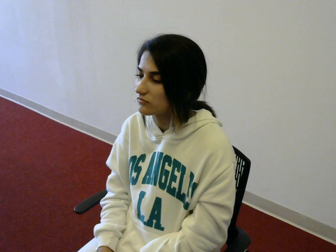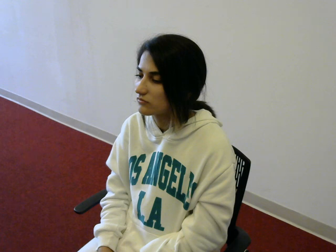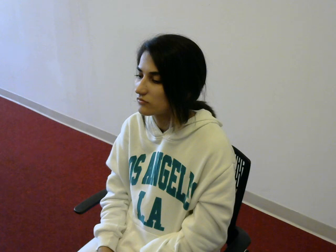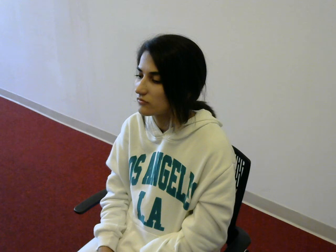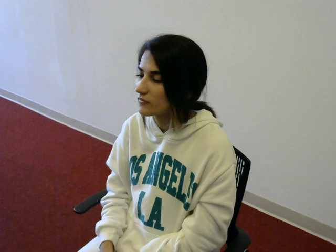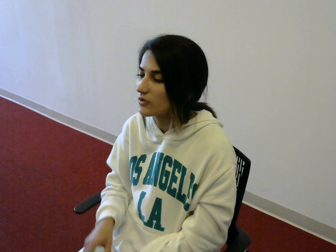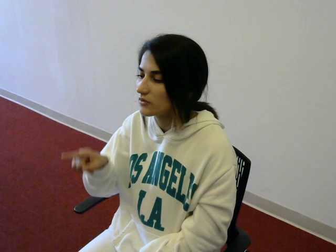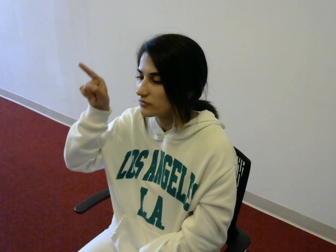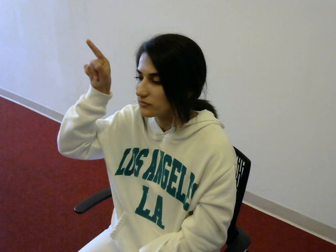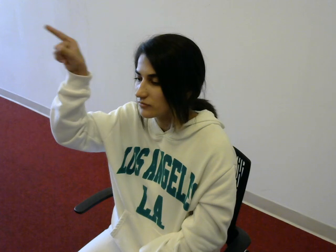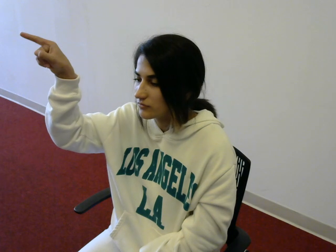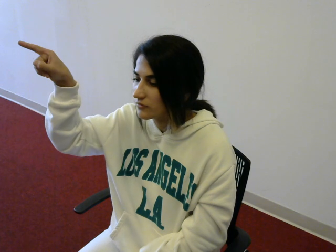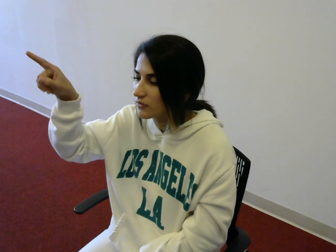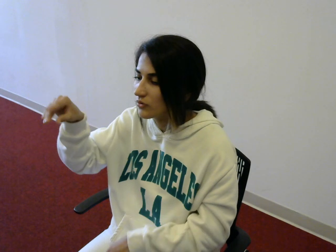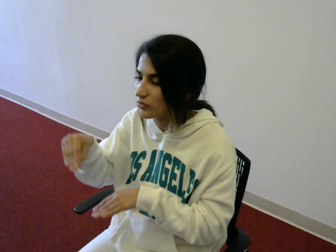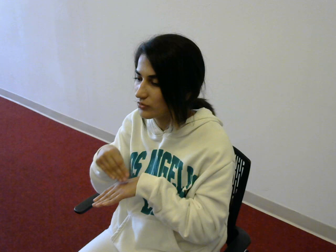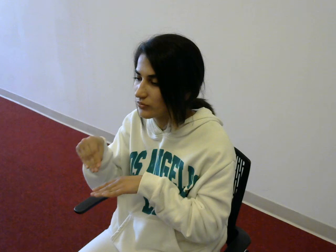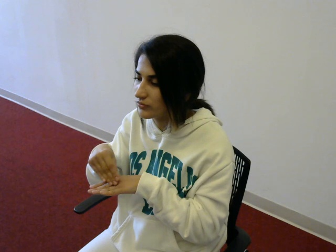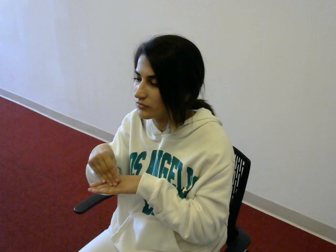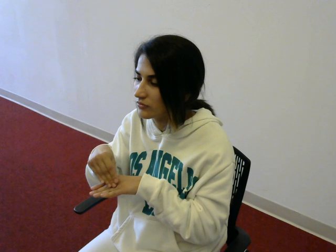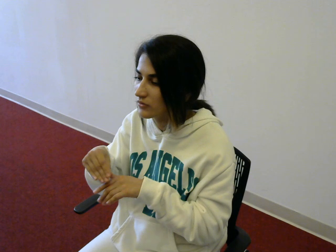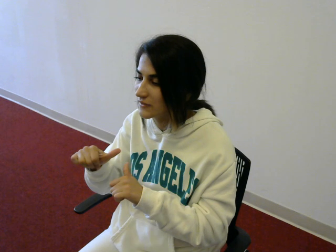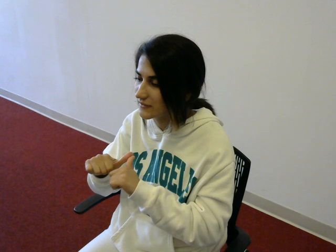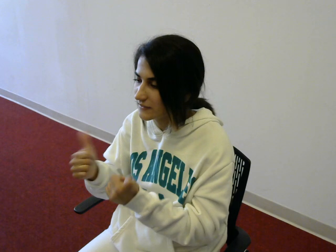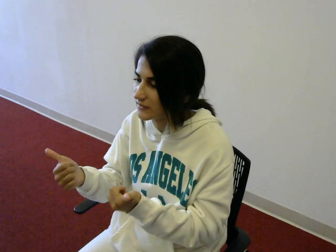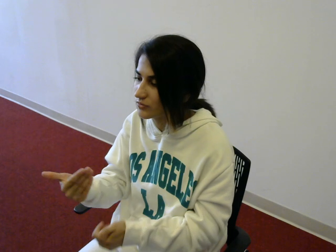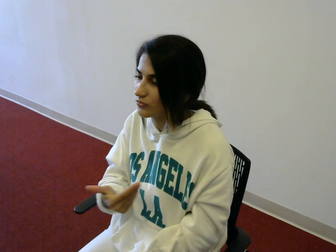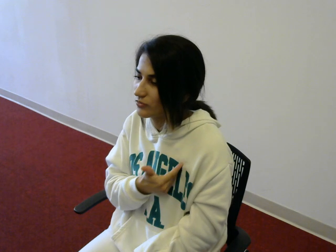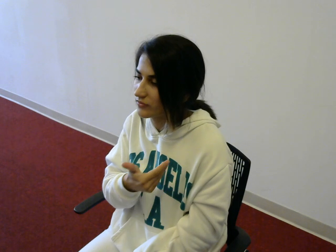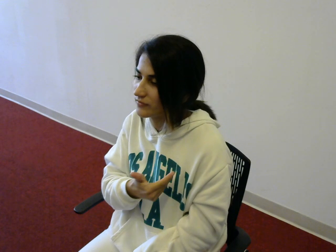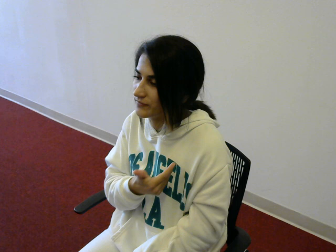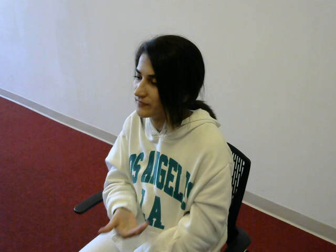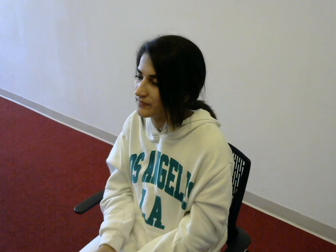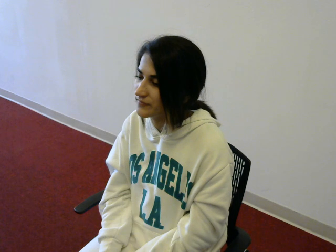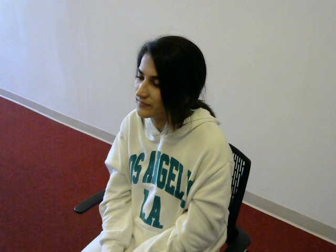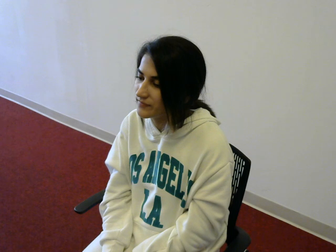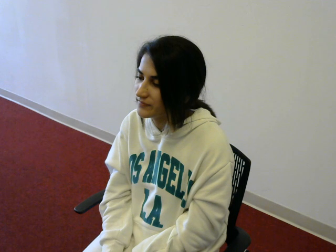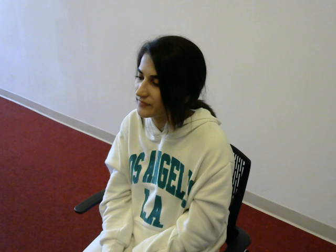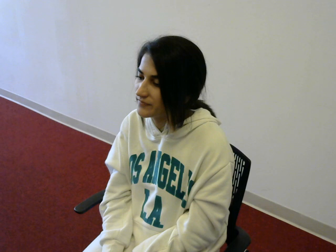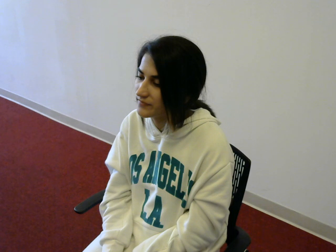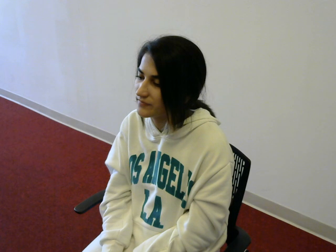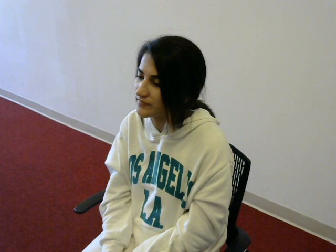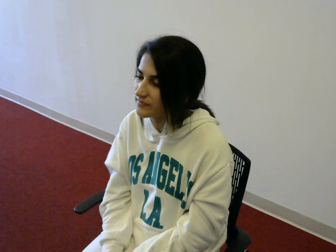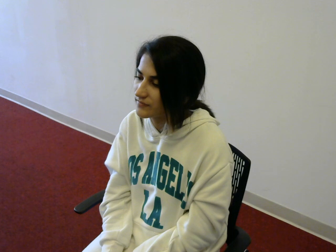O həyat yoldaşından ayrılmaq istəyir